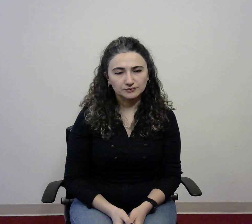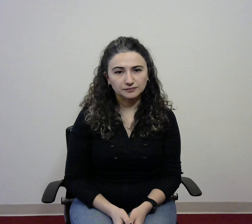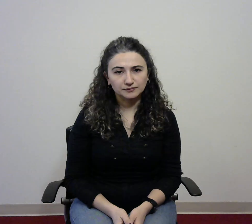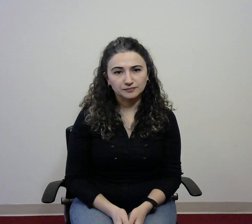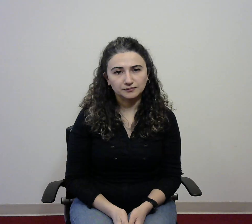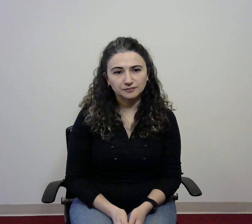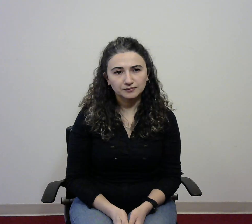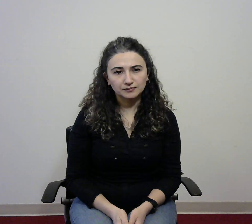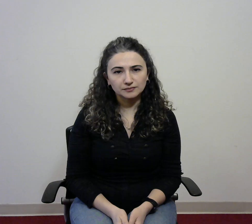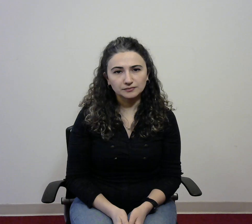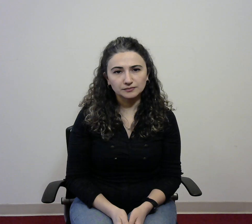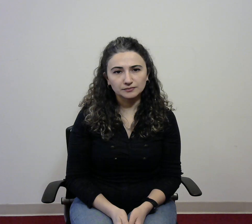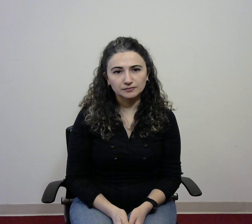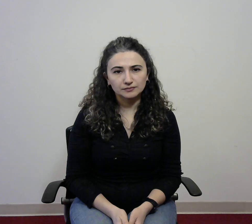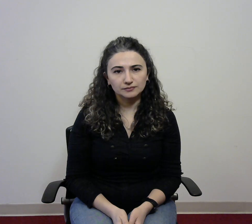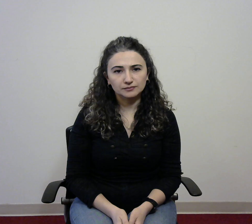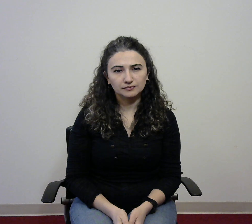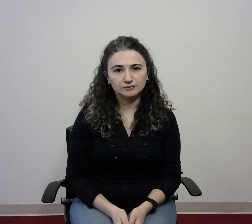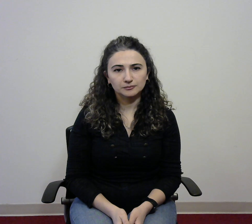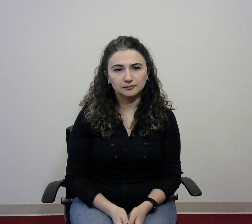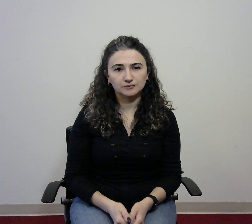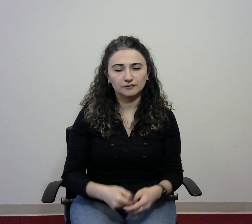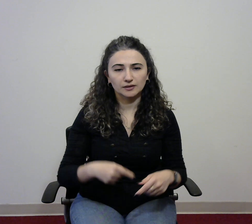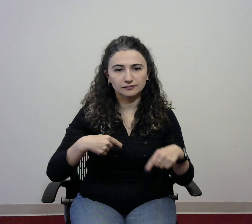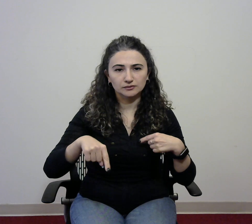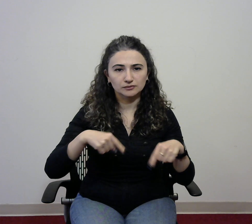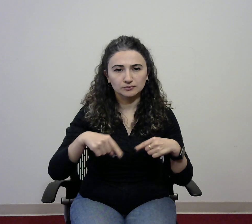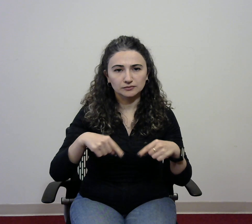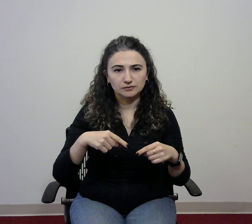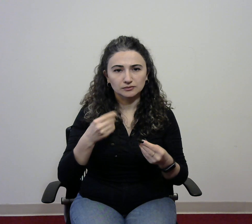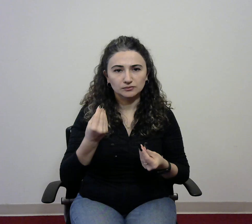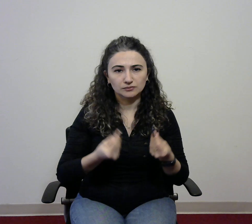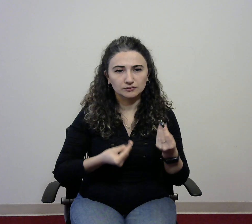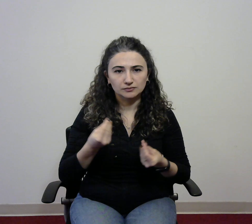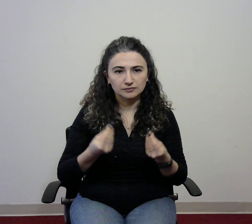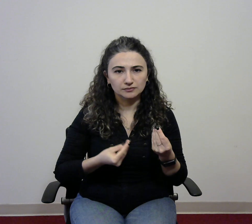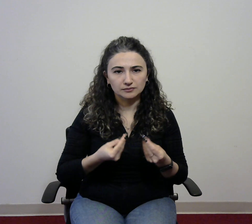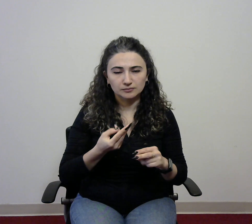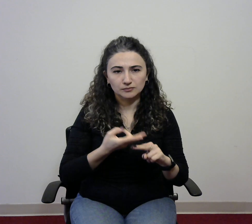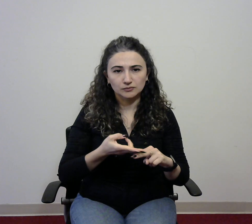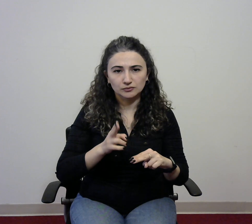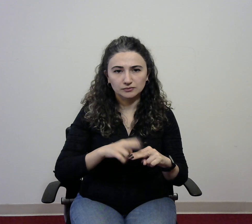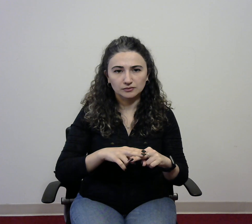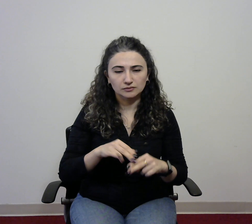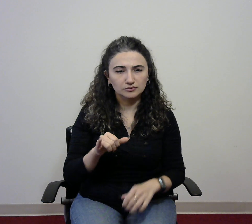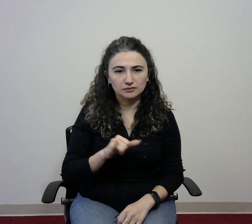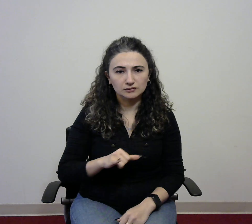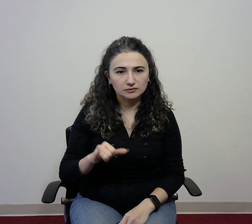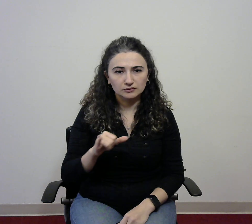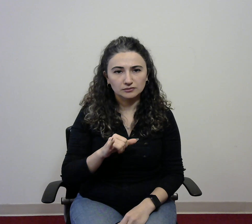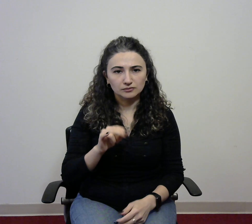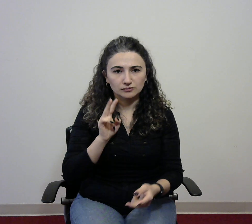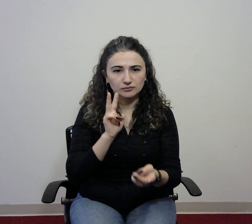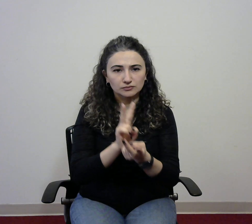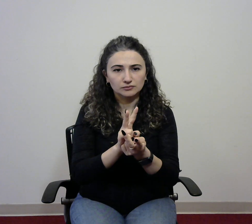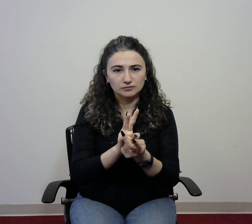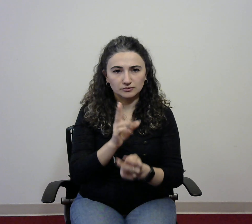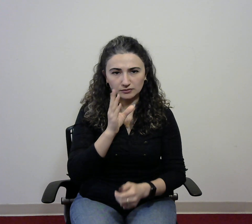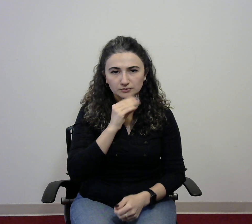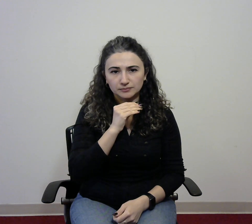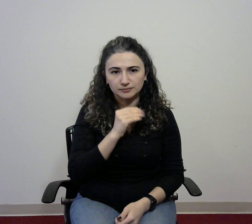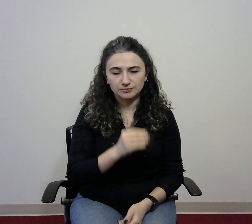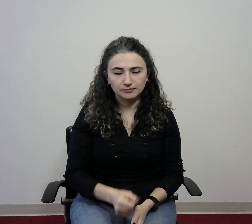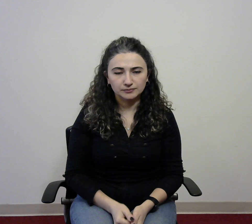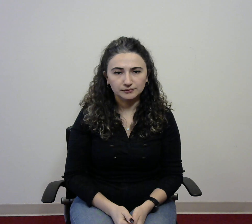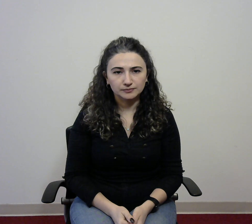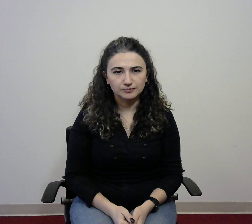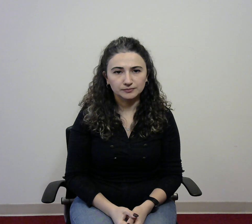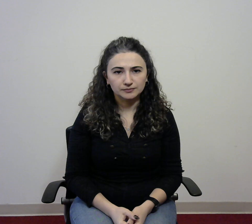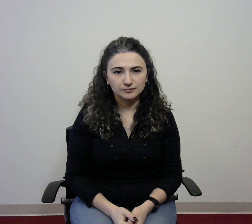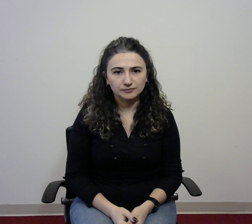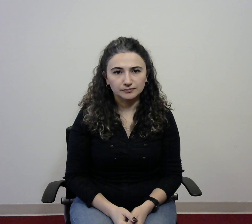Futbol oynamaq üçün harda görüşə bilərik?